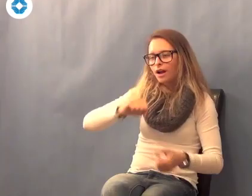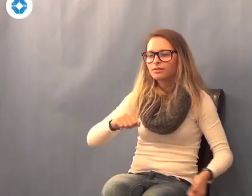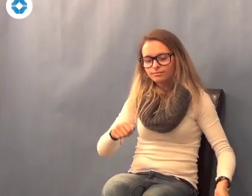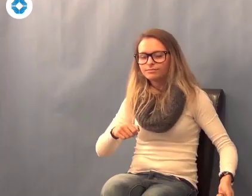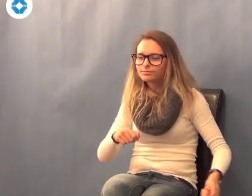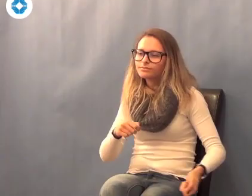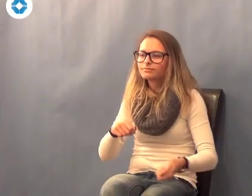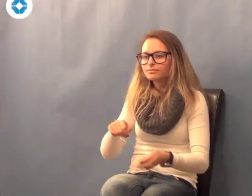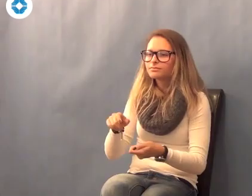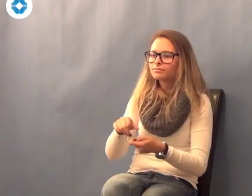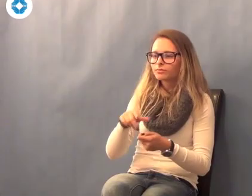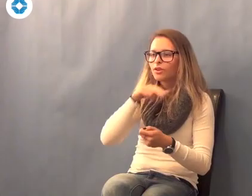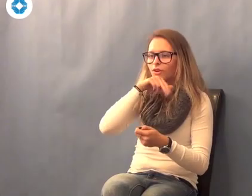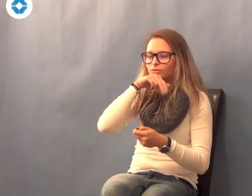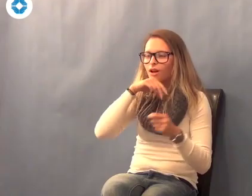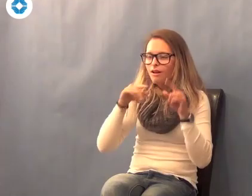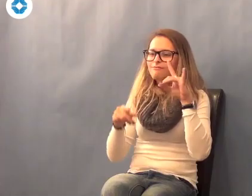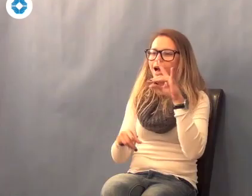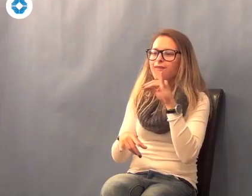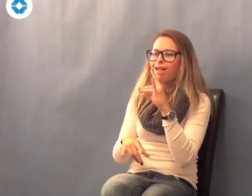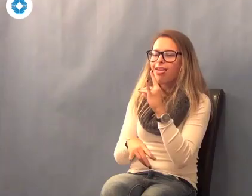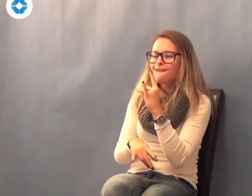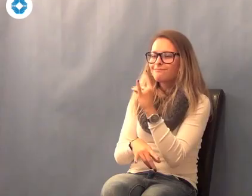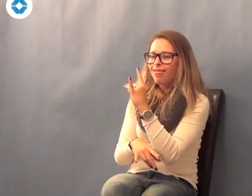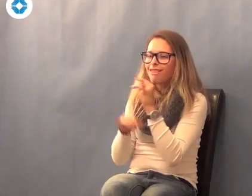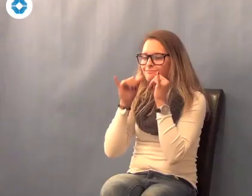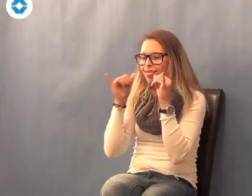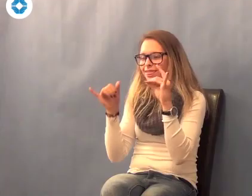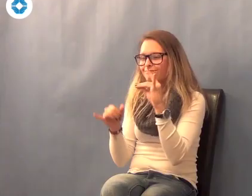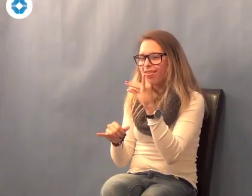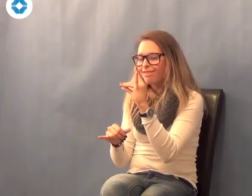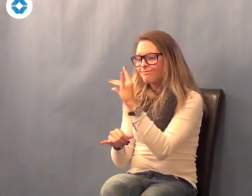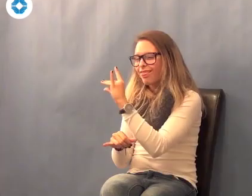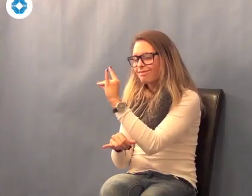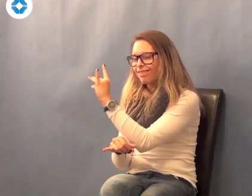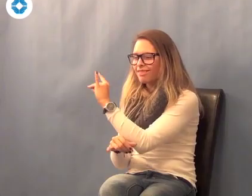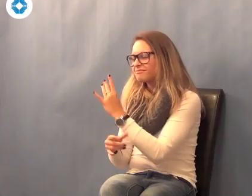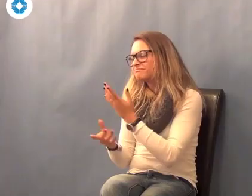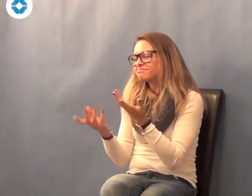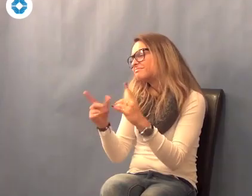Chłopiec szedł sobie z kozą, która meczała.